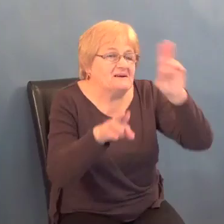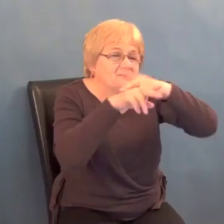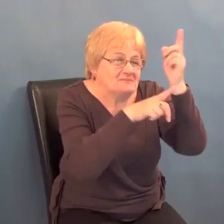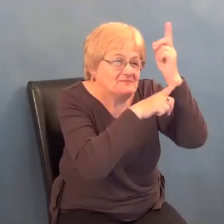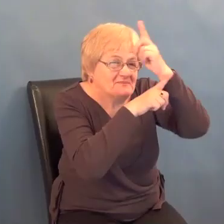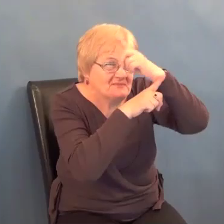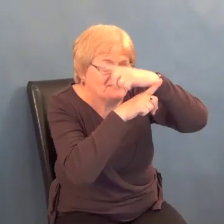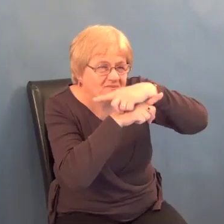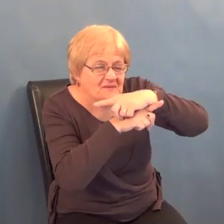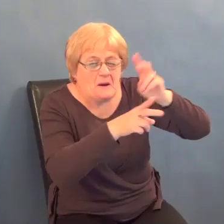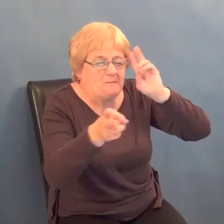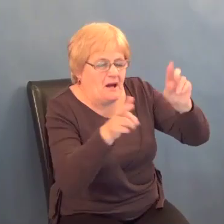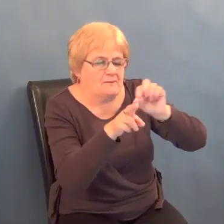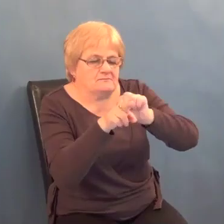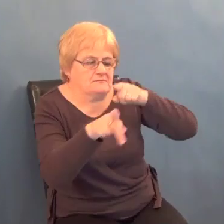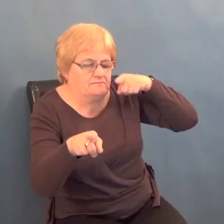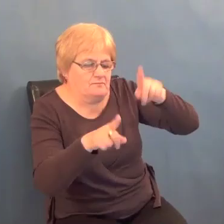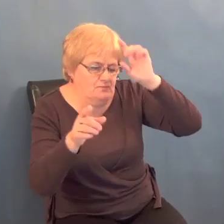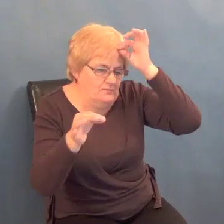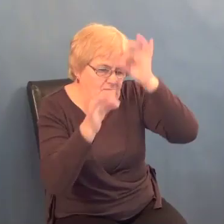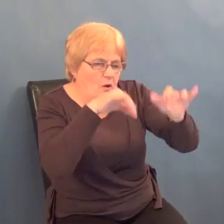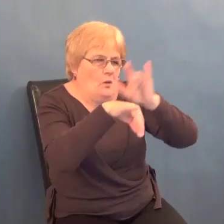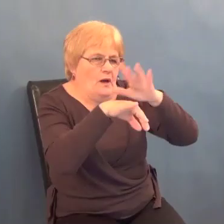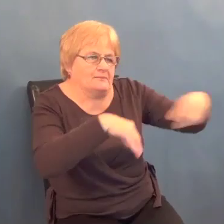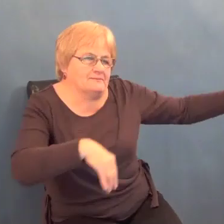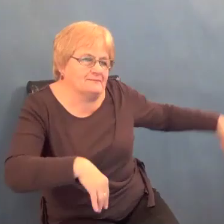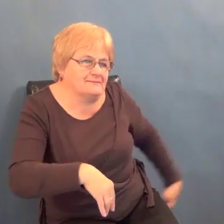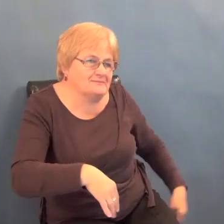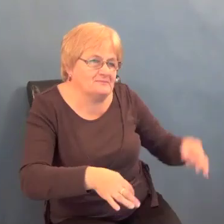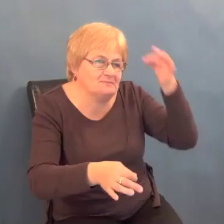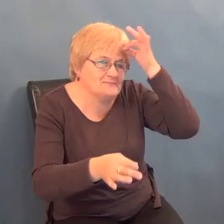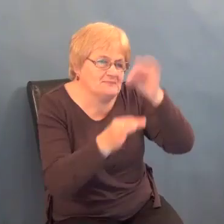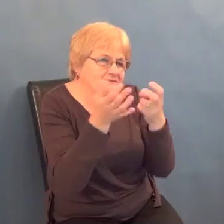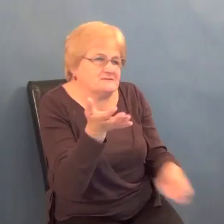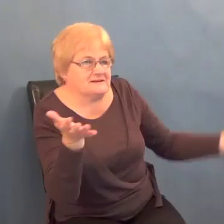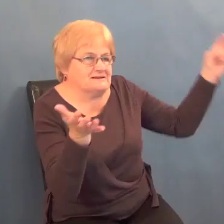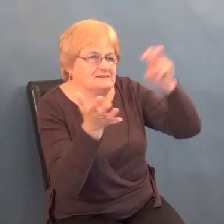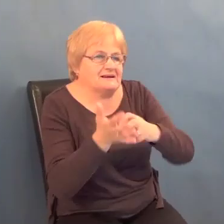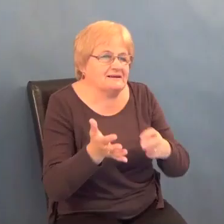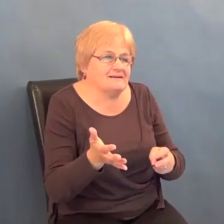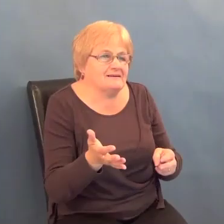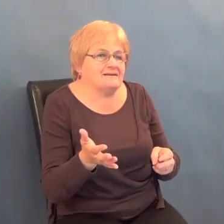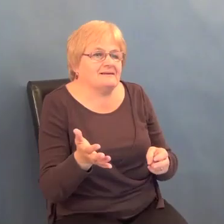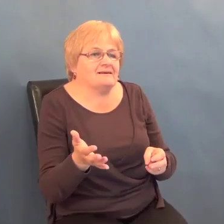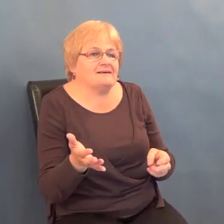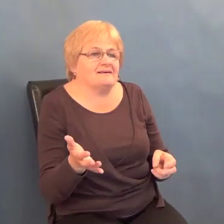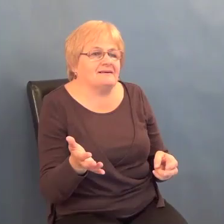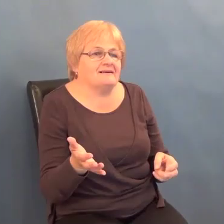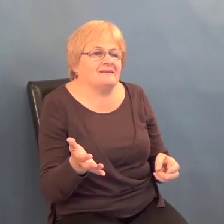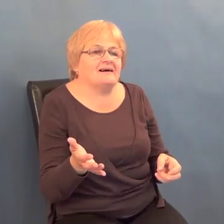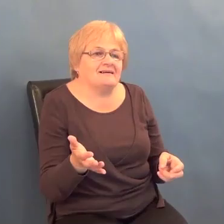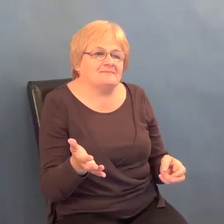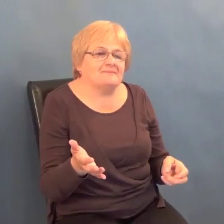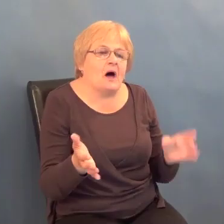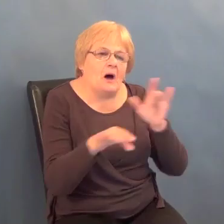Zegar dzwoni, strzela wskazówką dokładnie w dupę, dokładnie, żeby wstał.